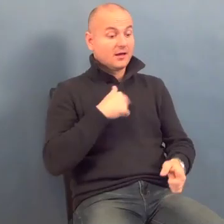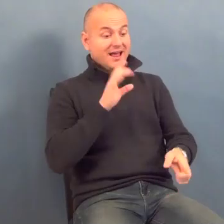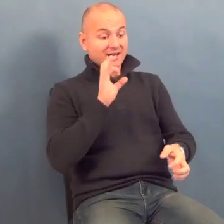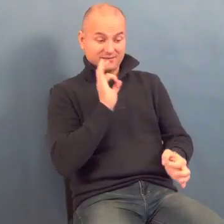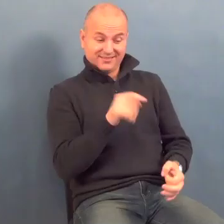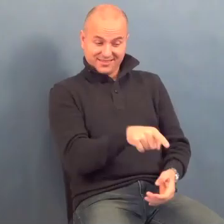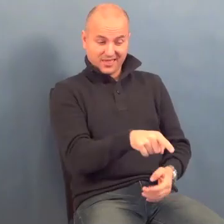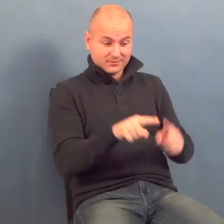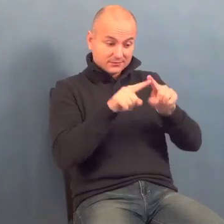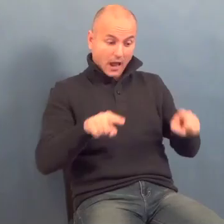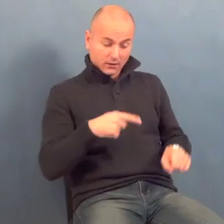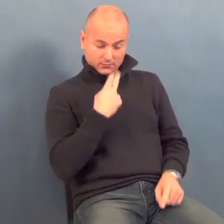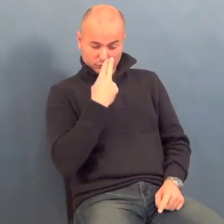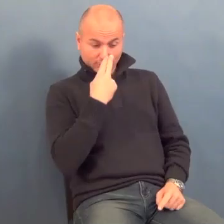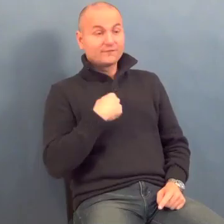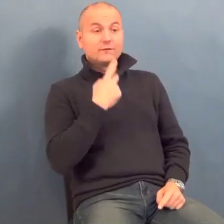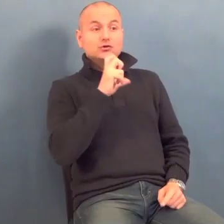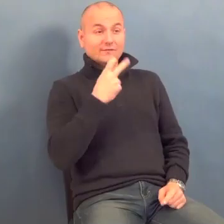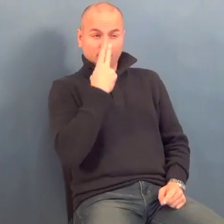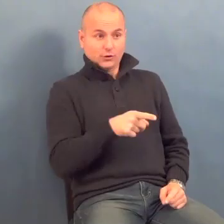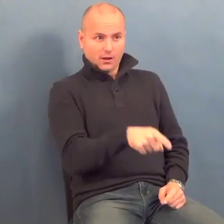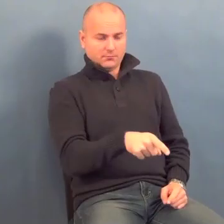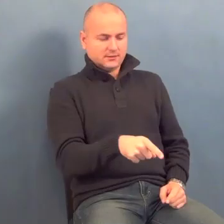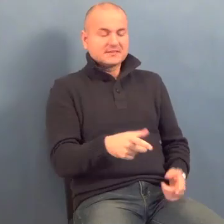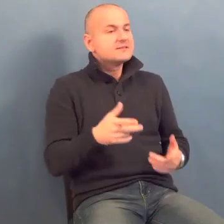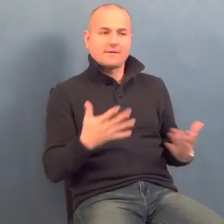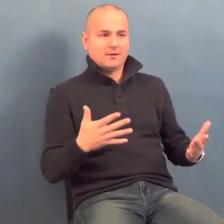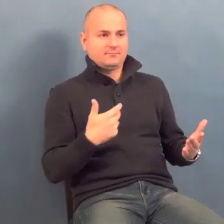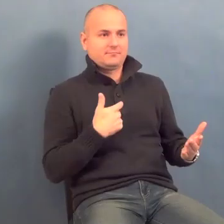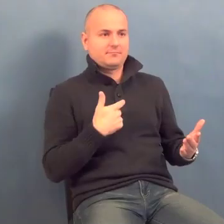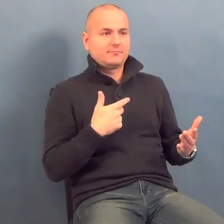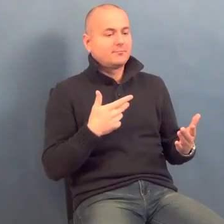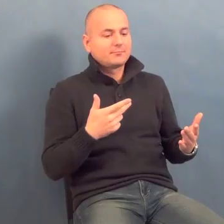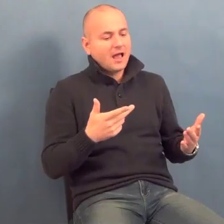A ten trójkątny znak - czy ja widziałem go wcześniej, to nie wiem.